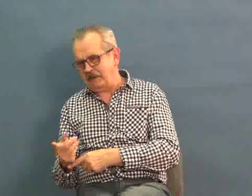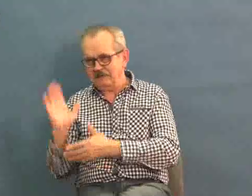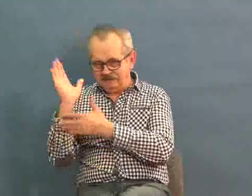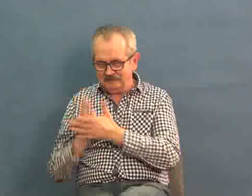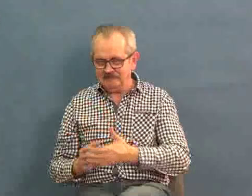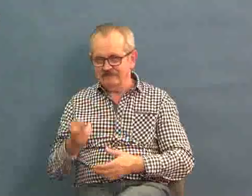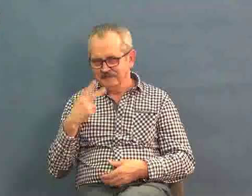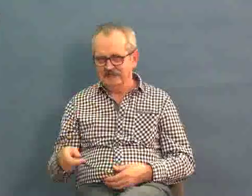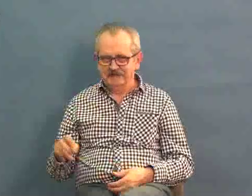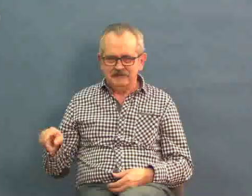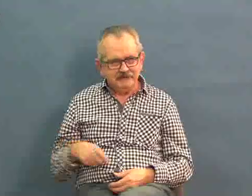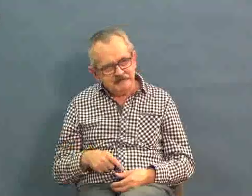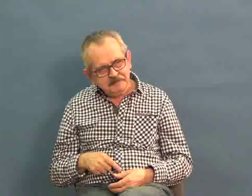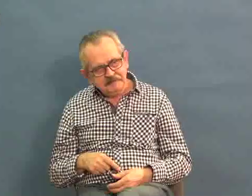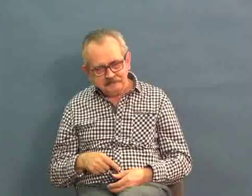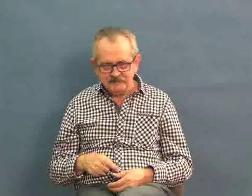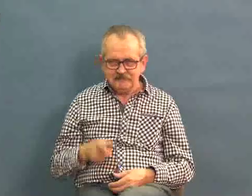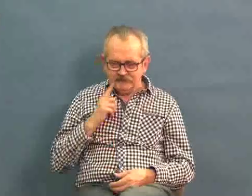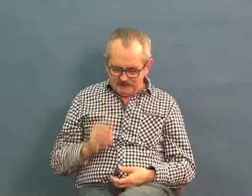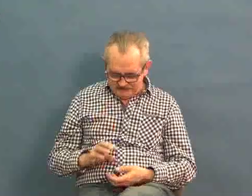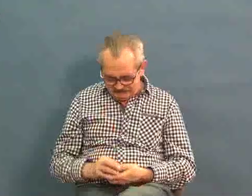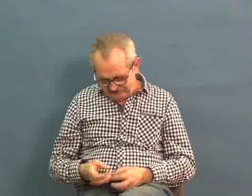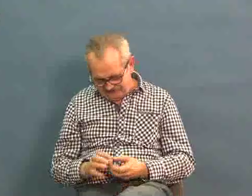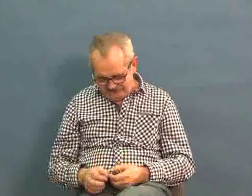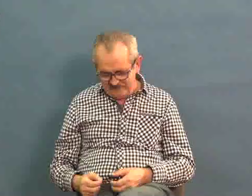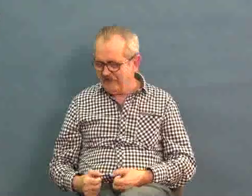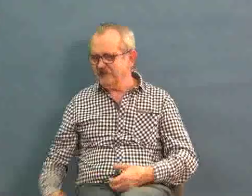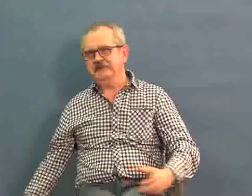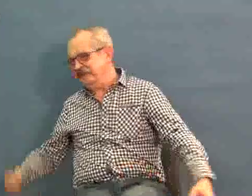Znów idzie, zbiera kamienie, bierze zamach.